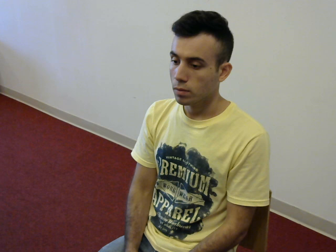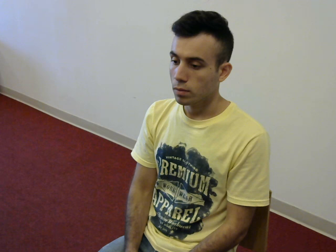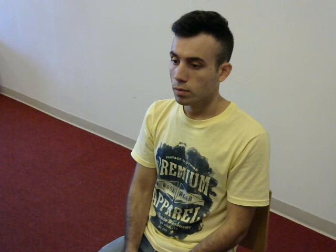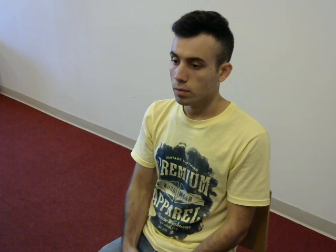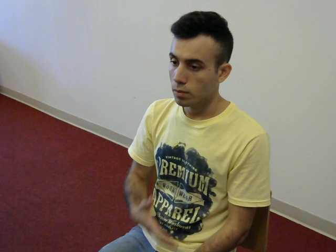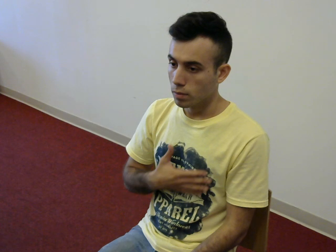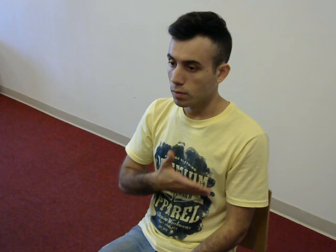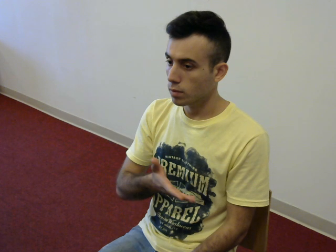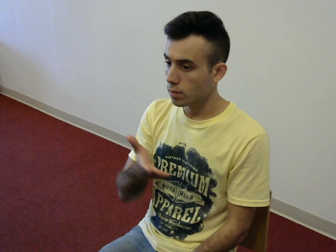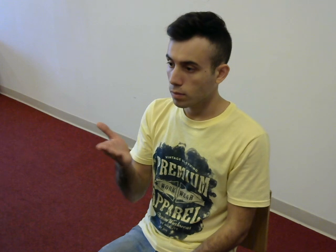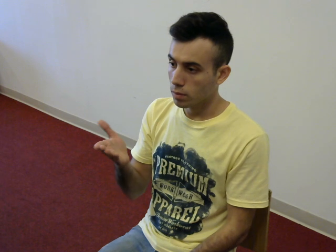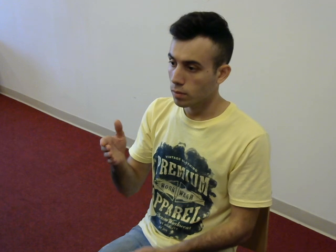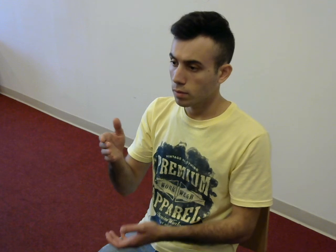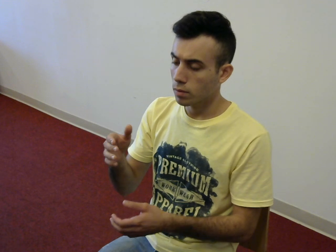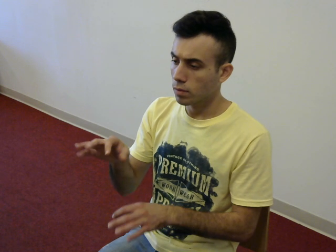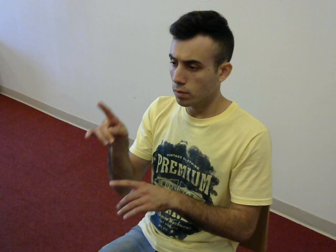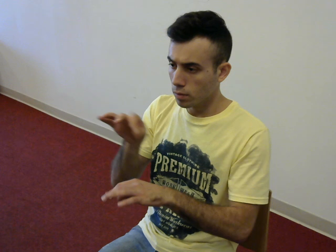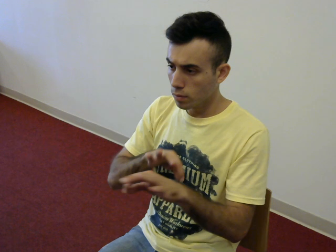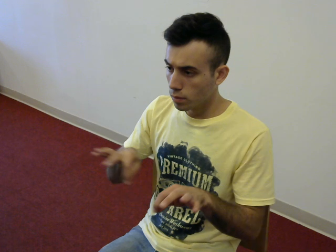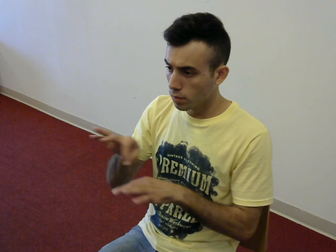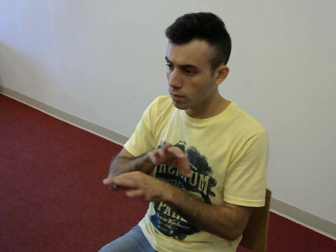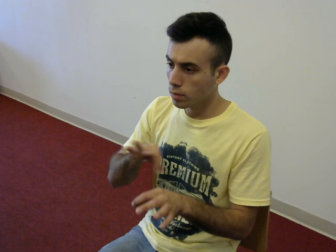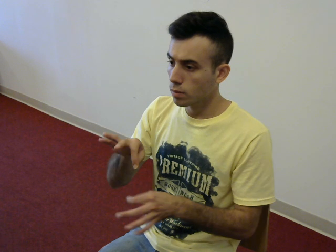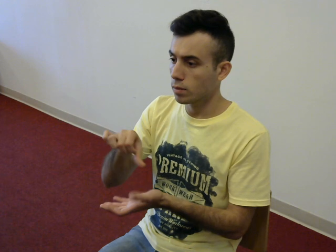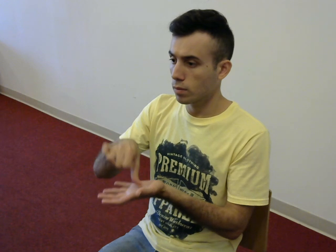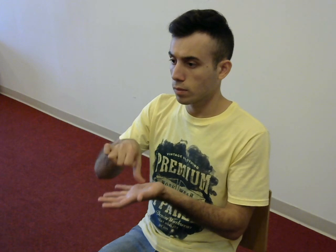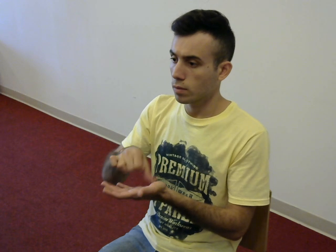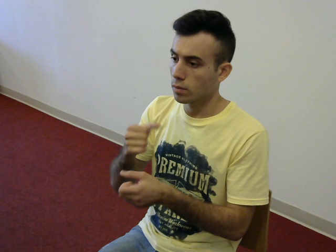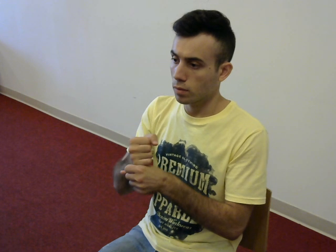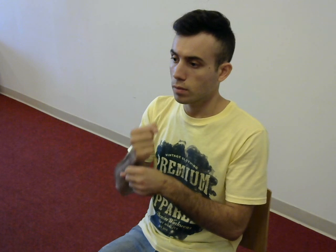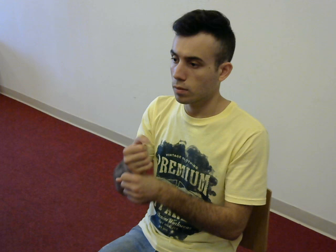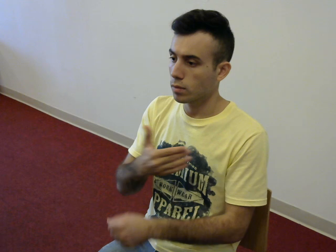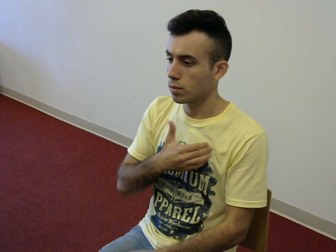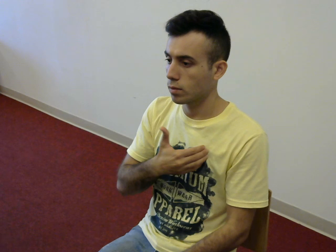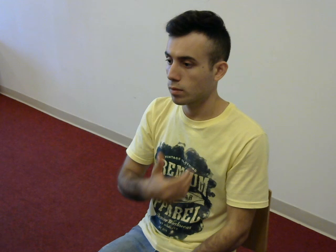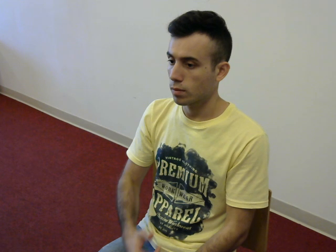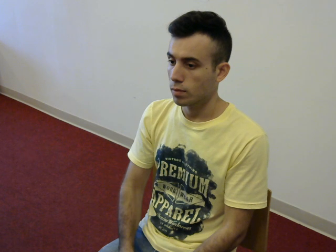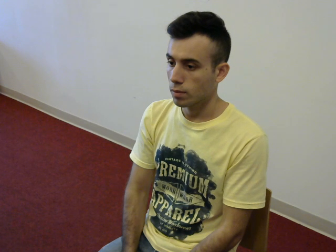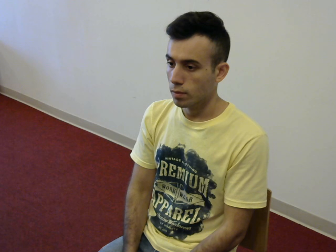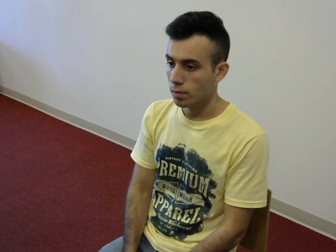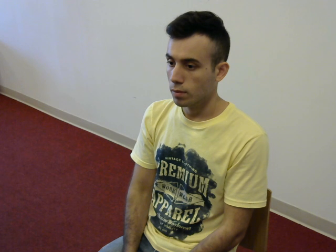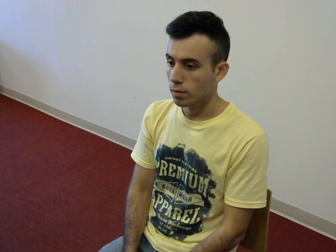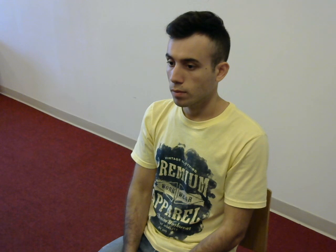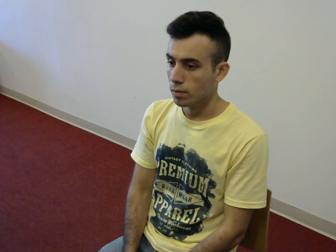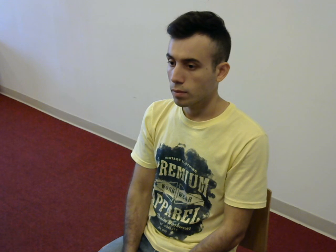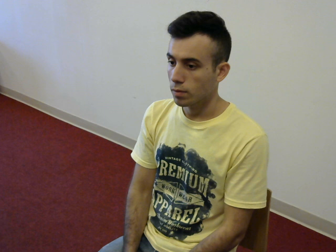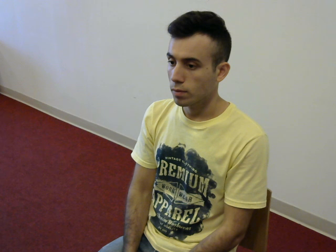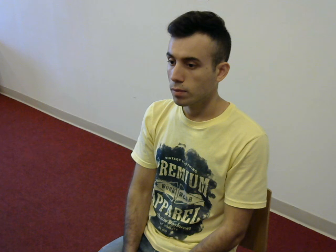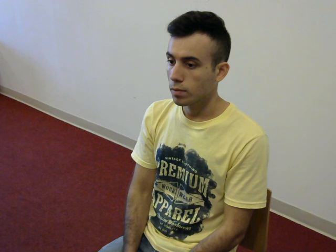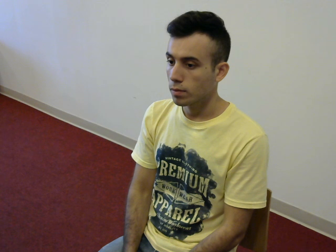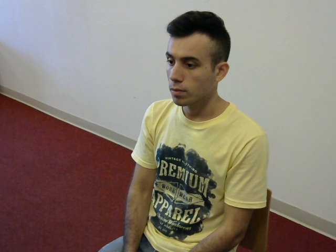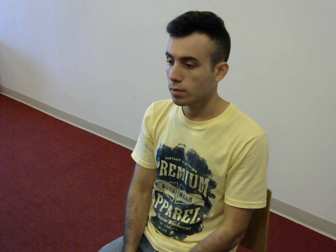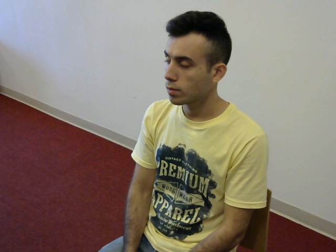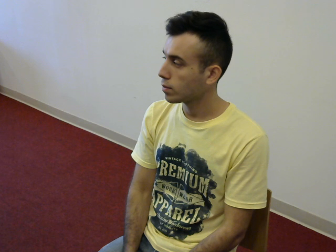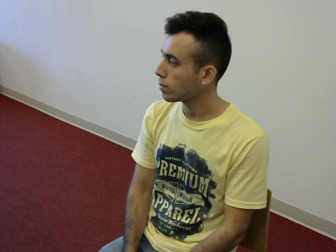Mən sizin layihədə iştirak etmək istərdim